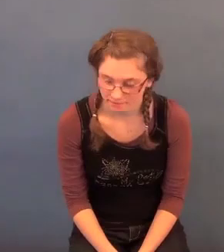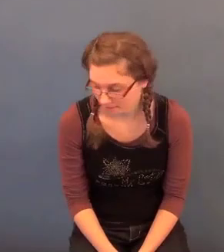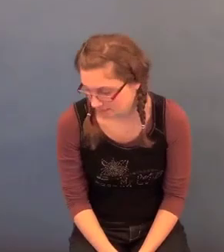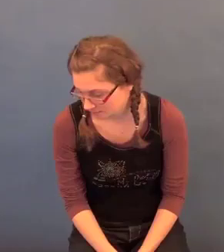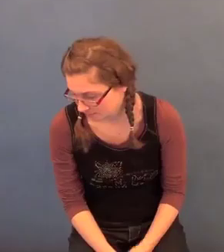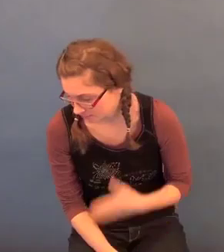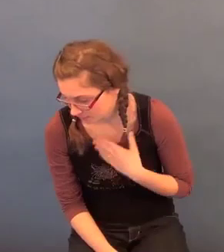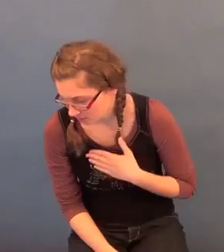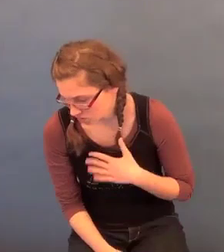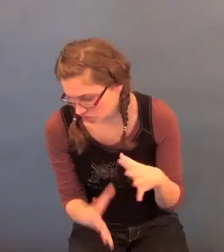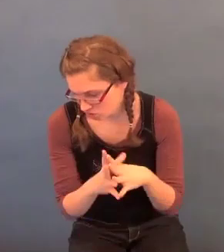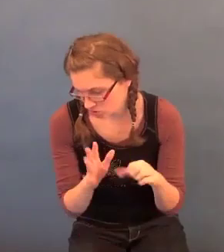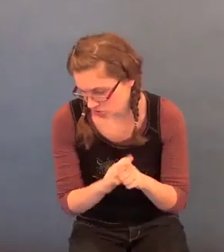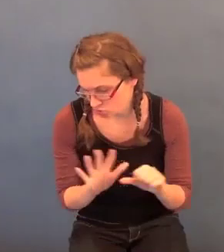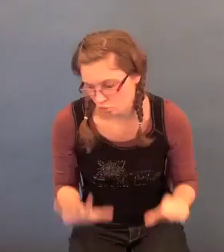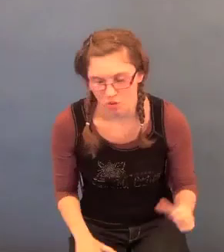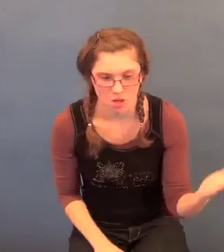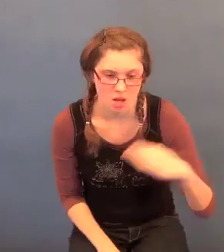W sobotę od dziesiątej do szóstej przez cały czas.